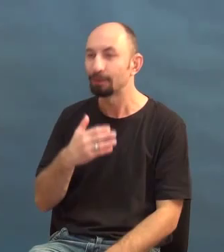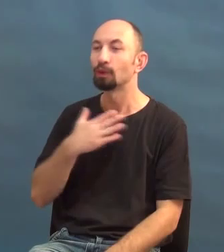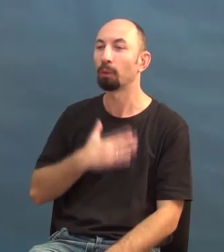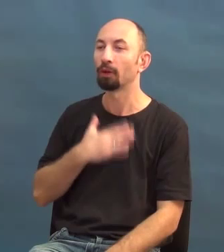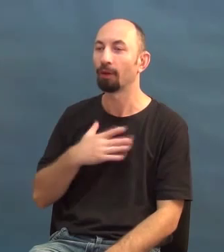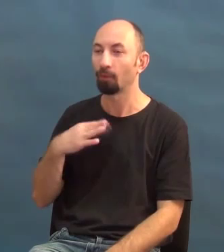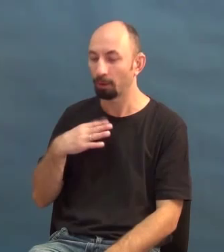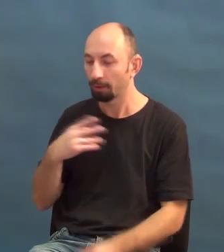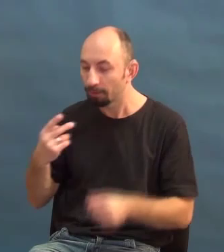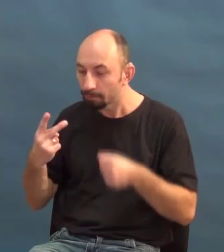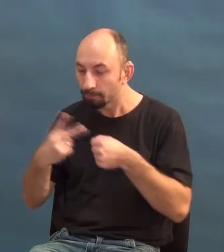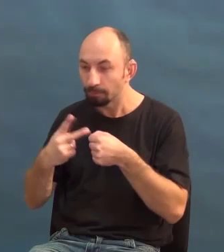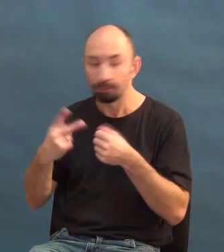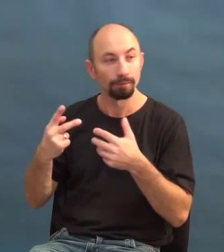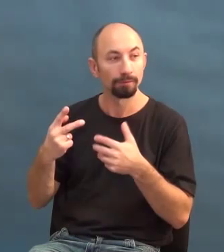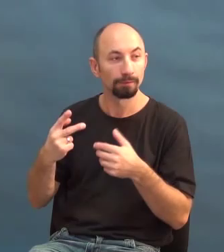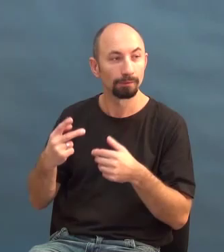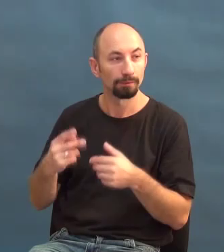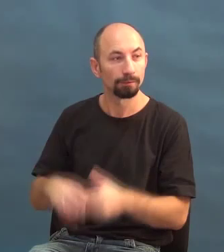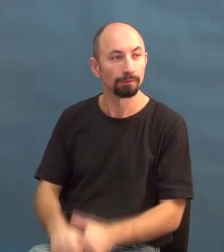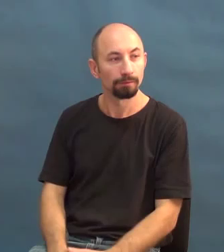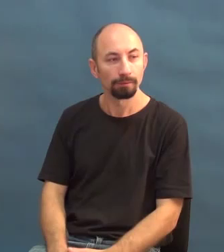Mam wolną sobotę dwudziestego ósmego.